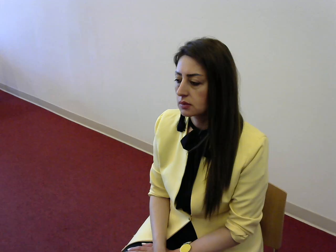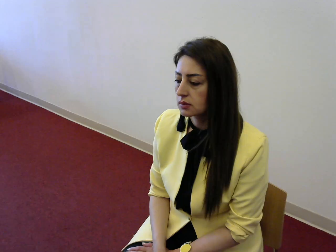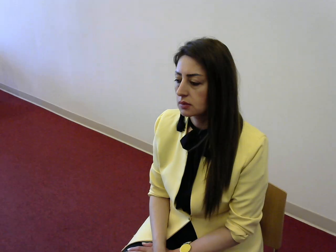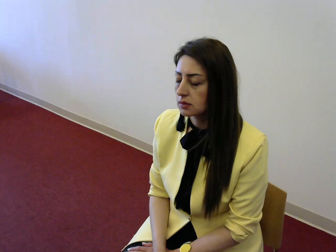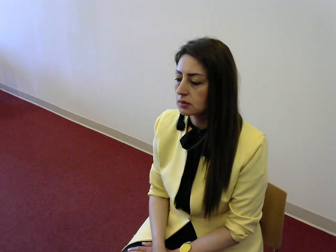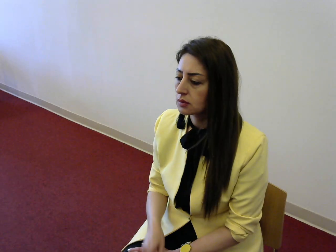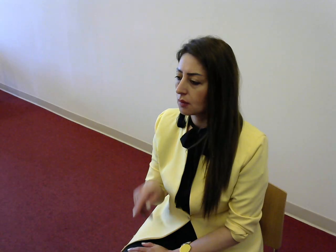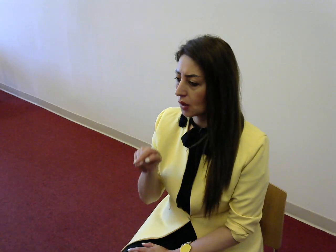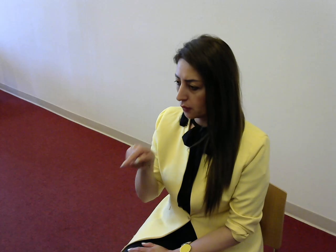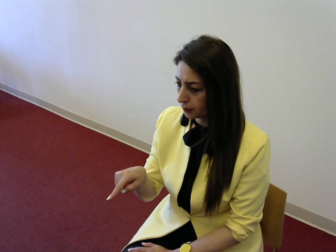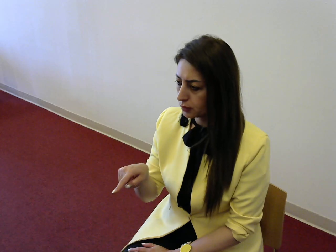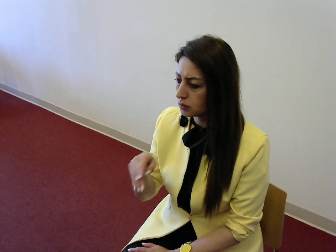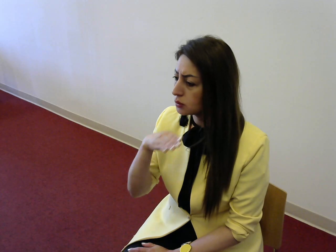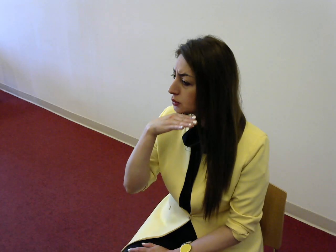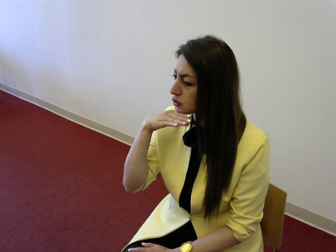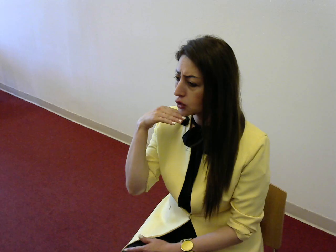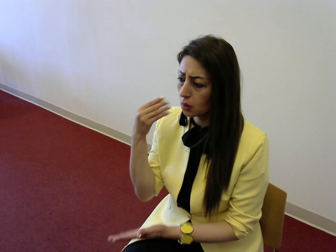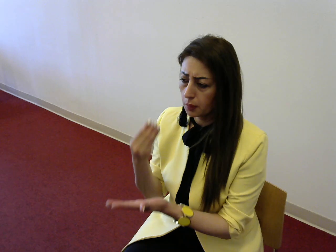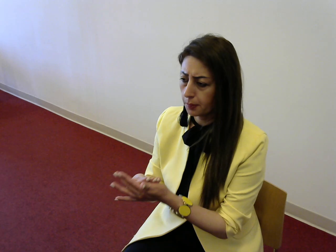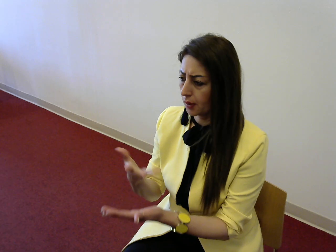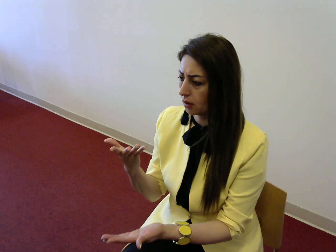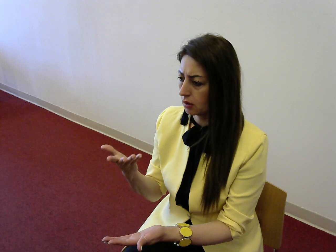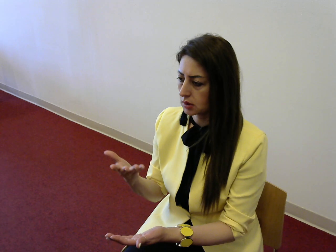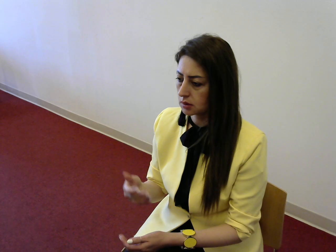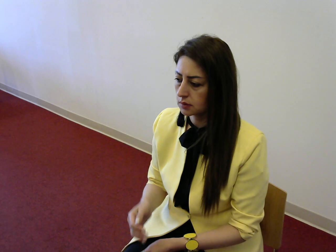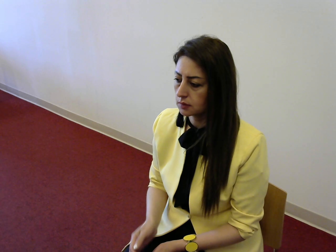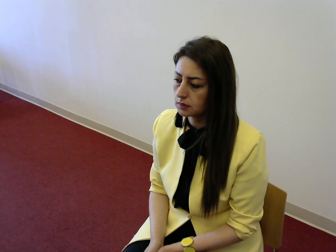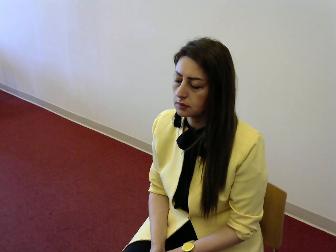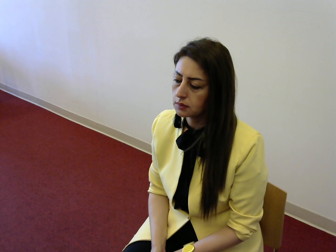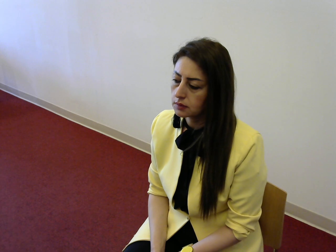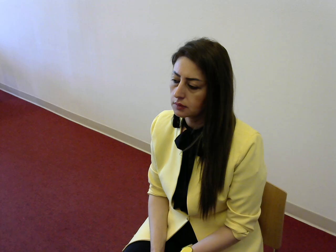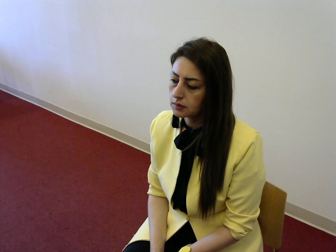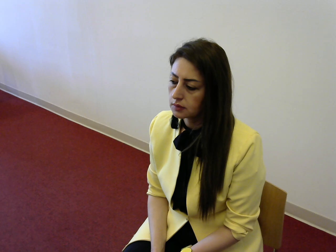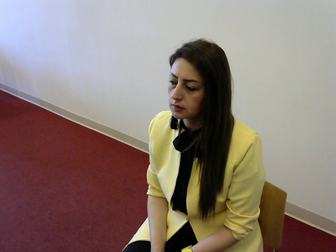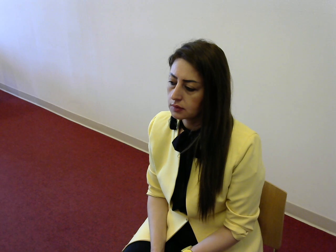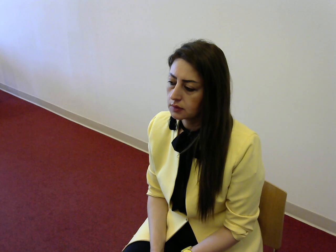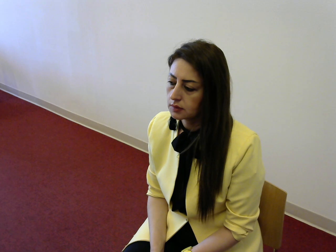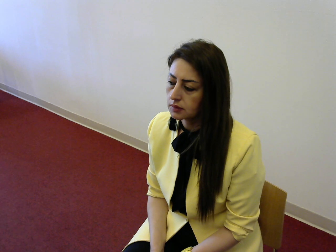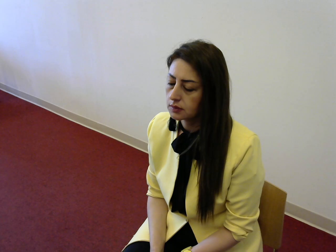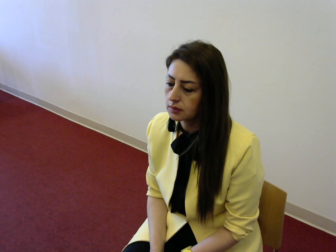Bu çox bahadır